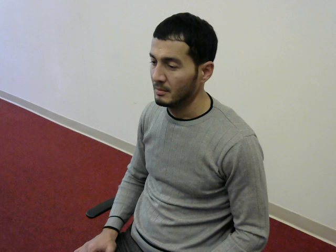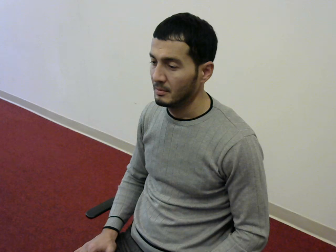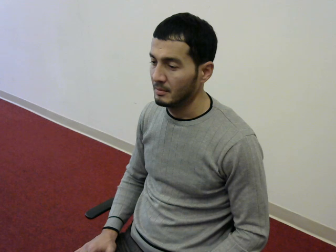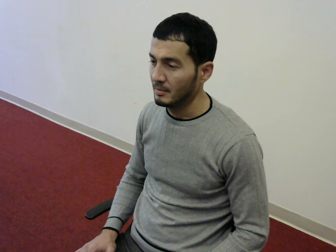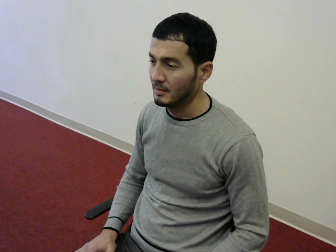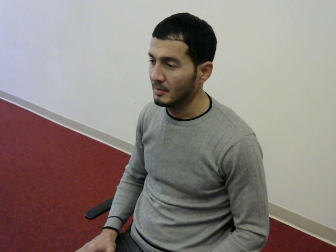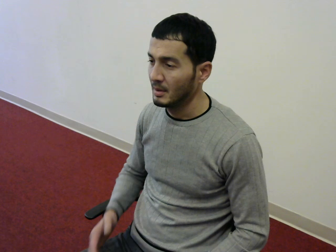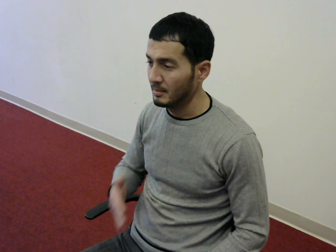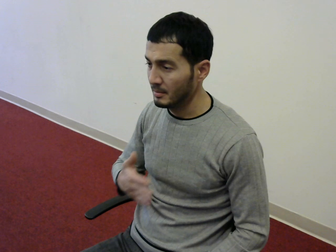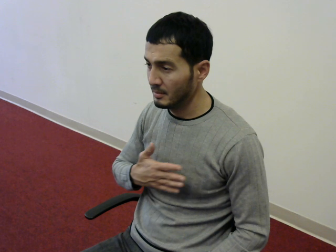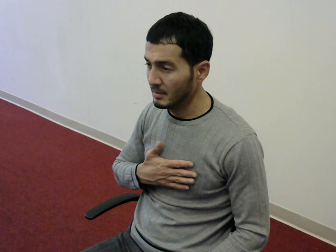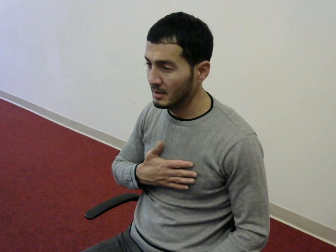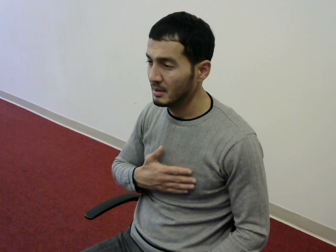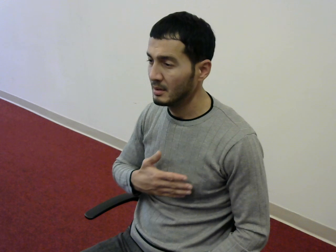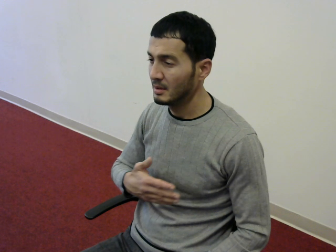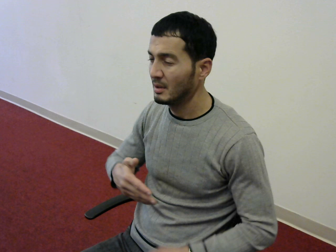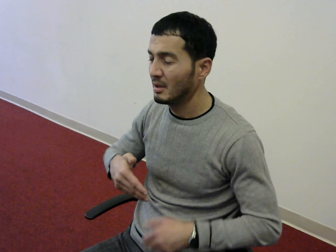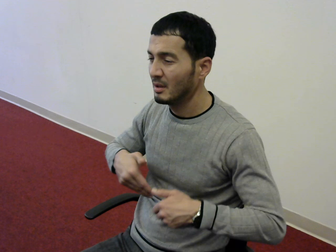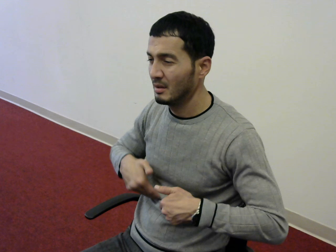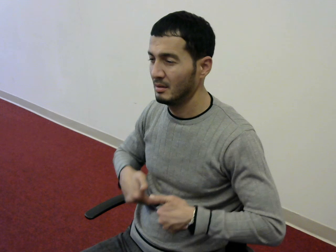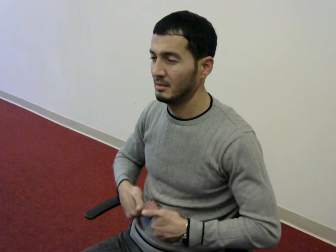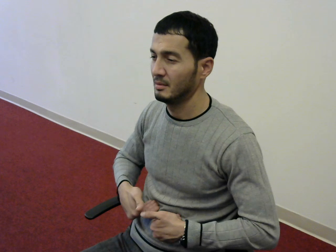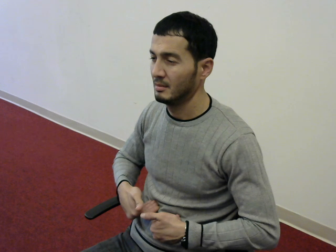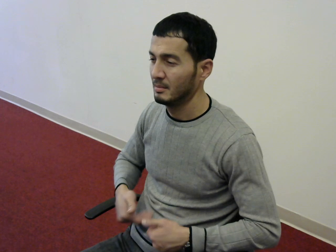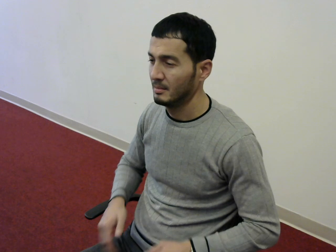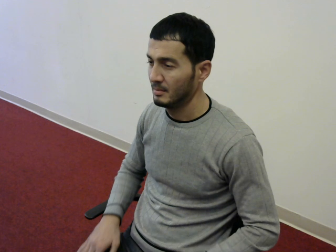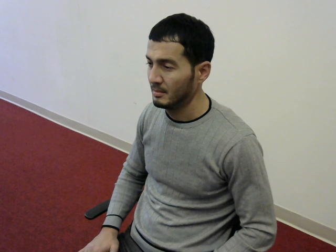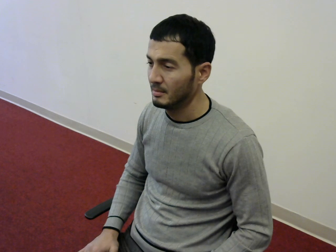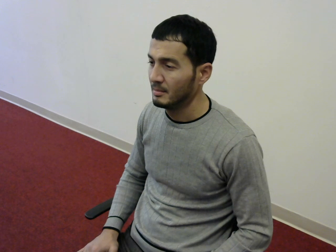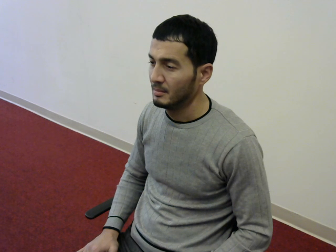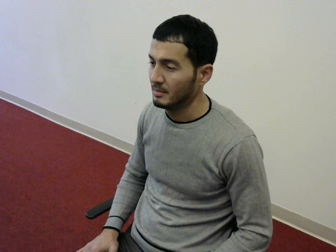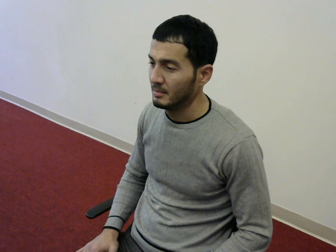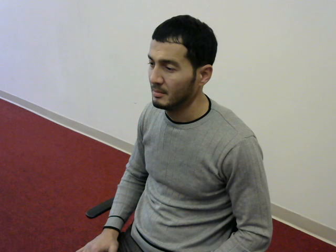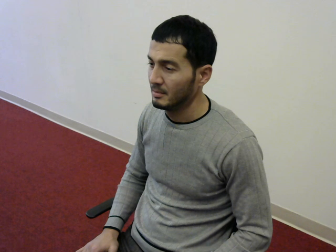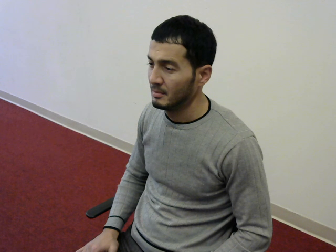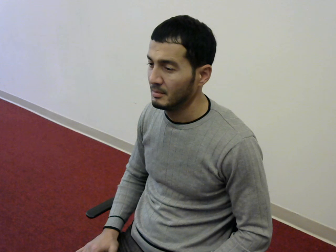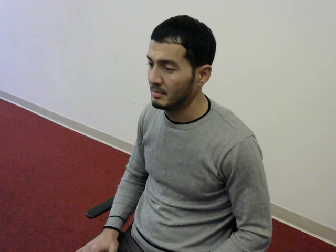Mən acmışam